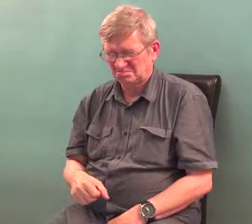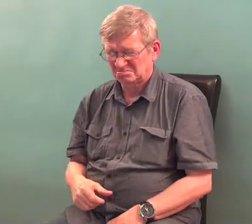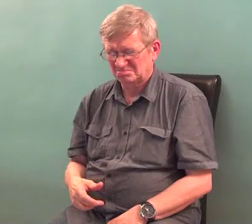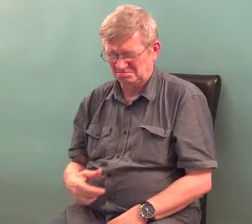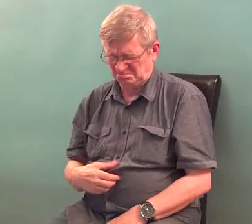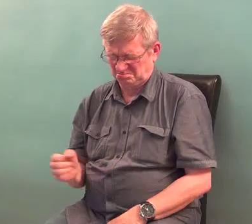Ja się zgadzam.